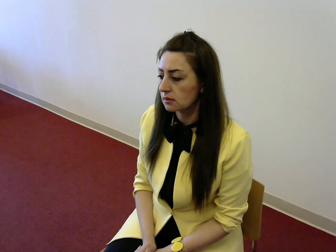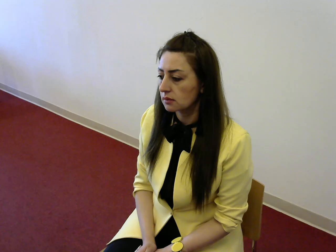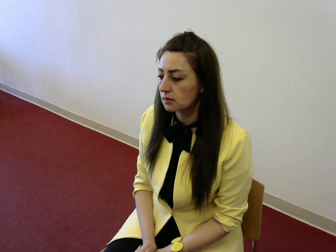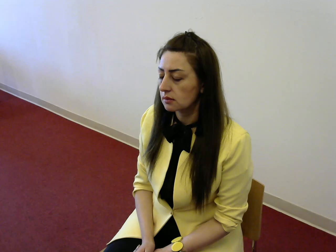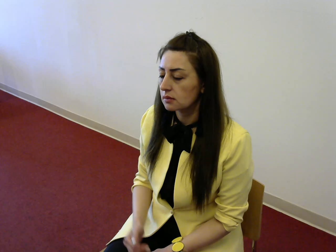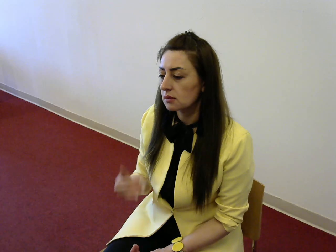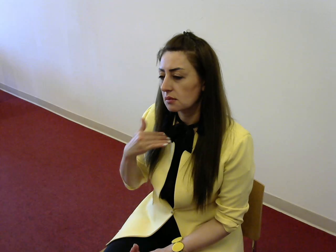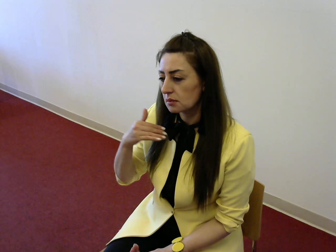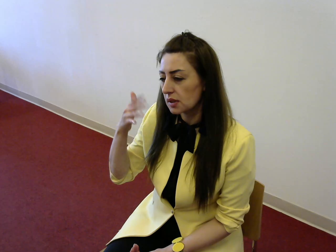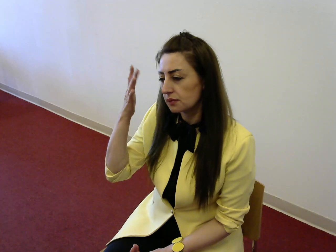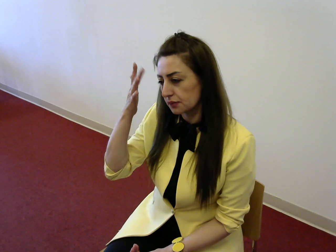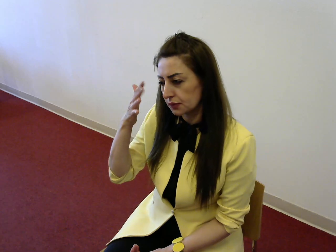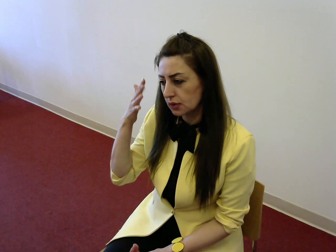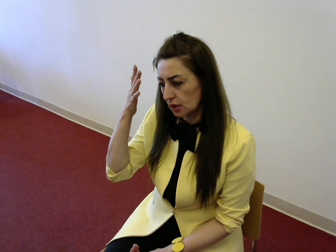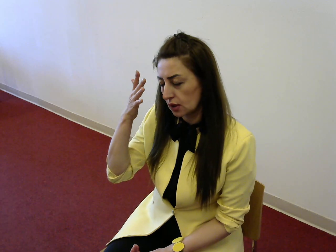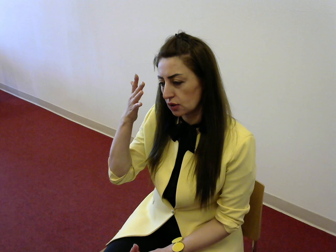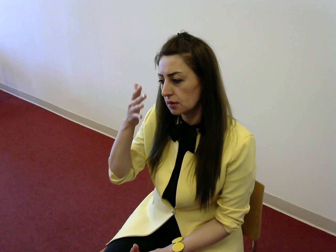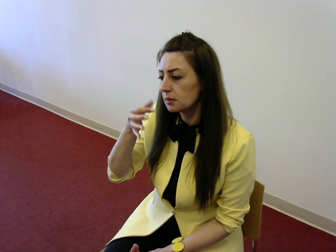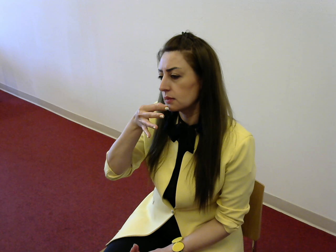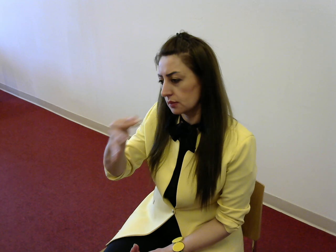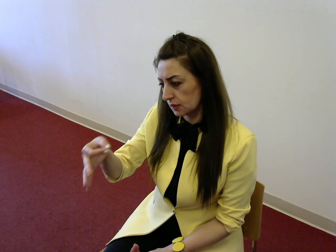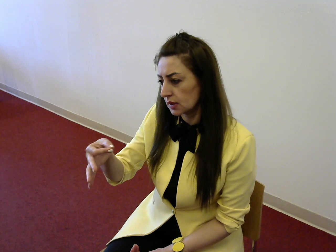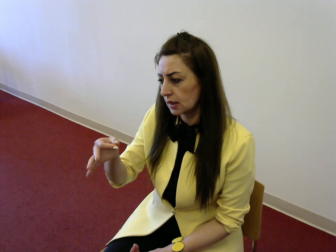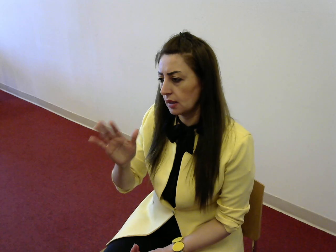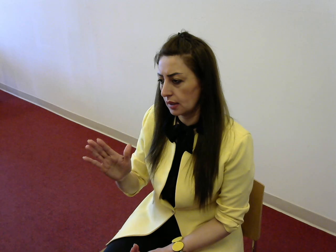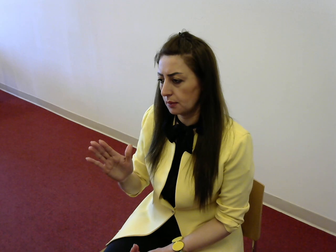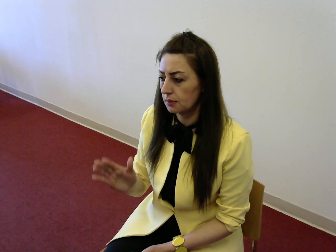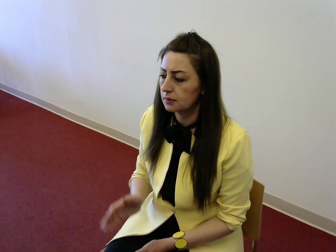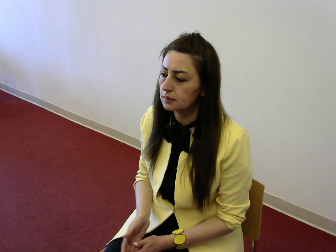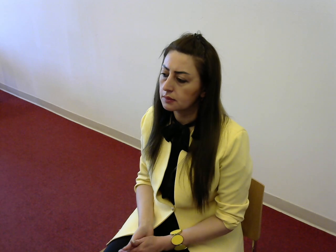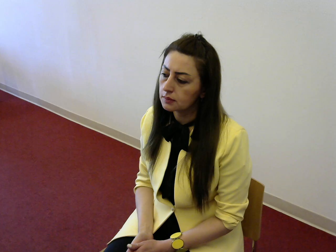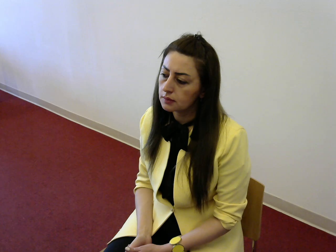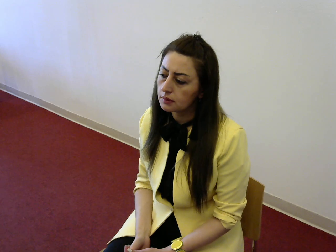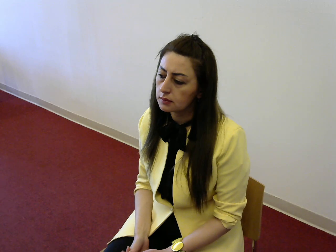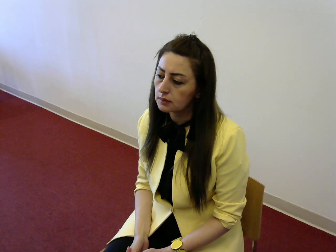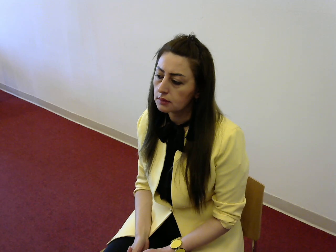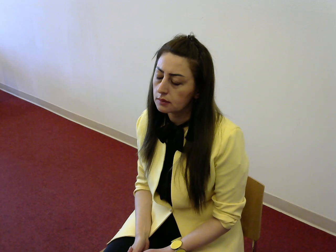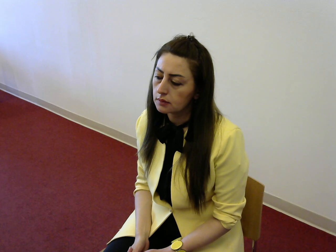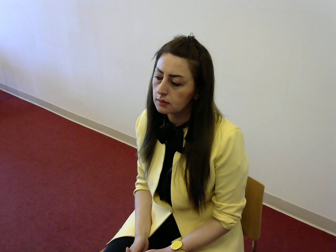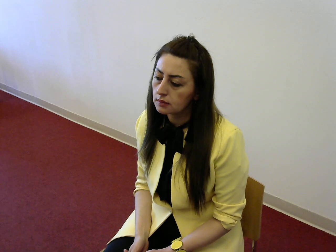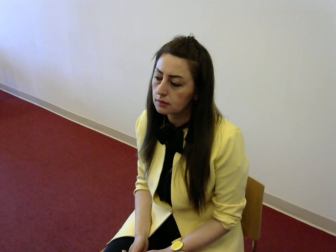Mən fikirləşim, deyərəm